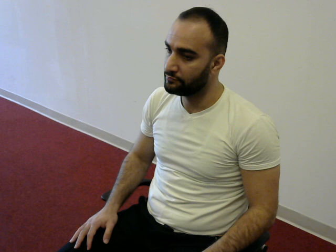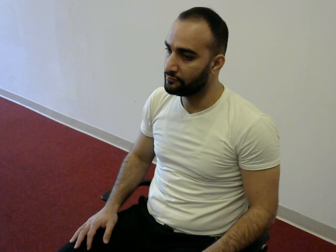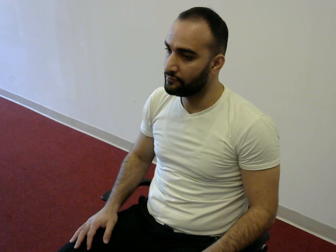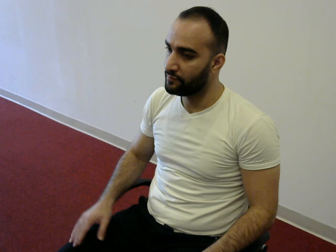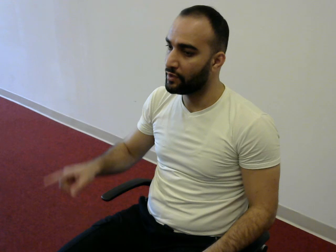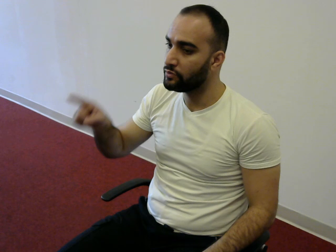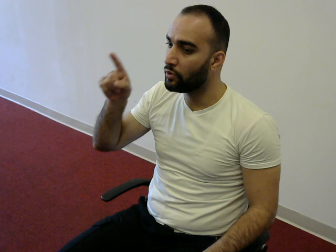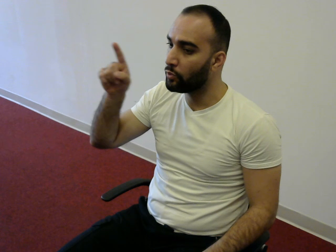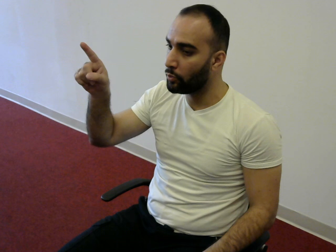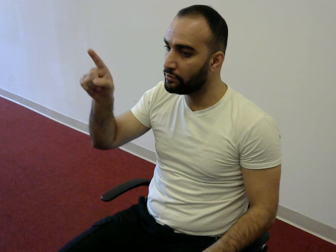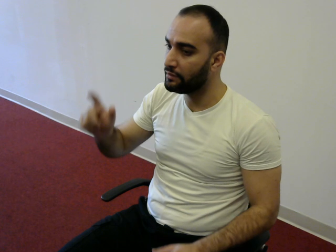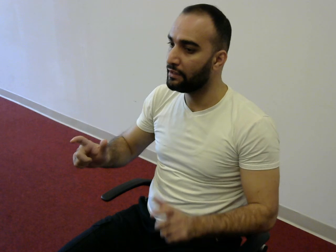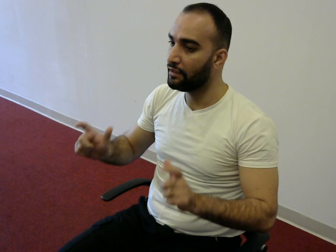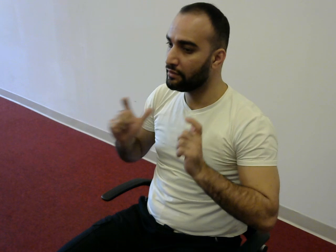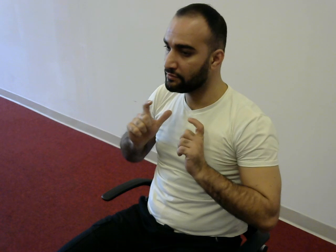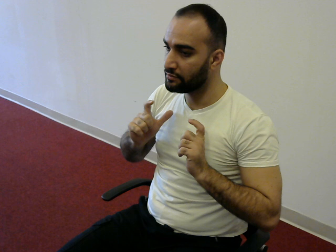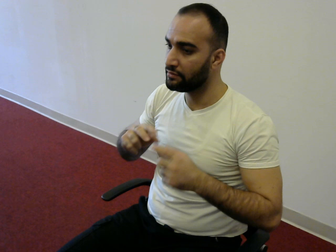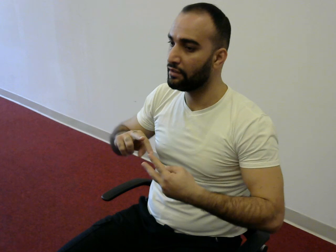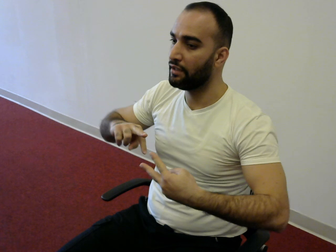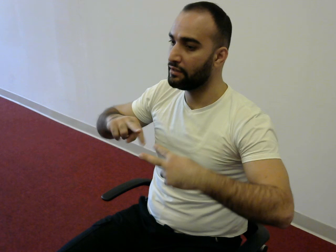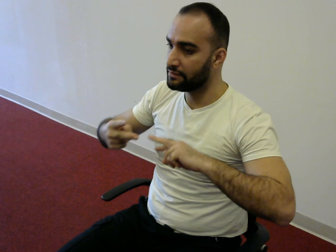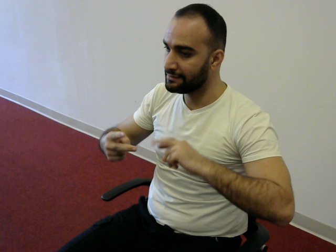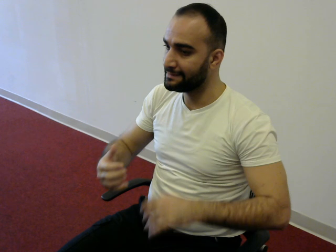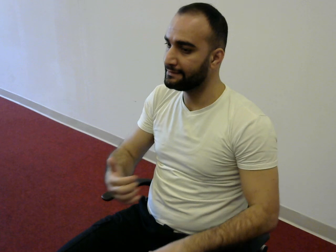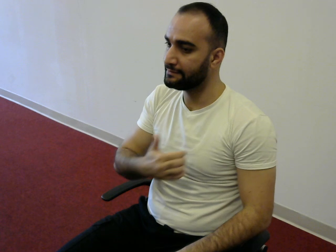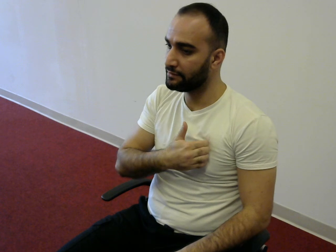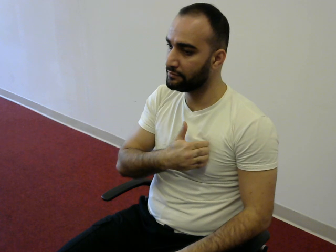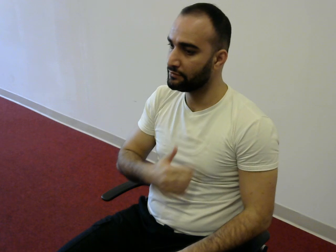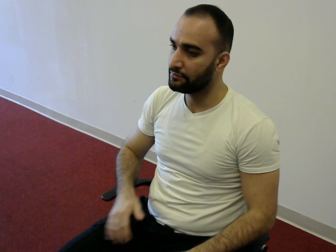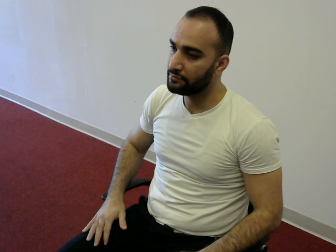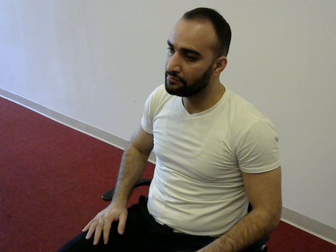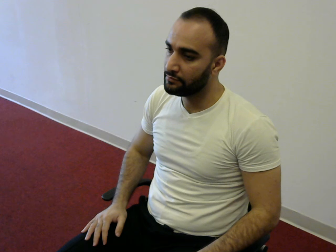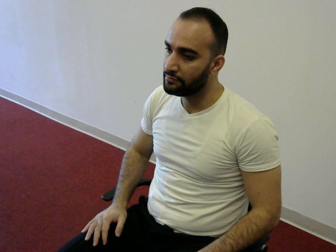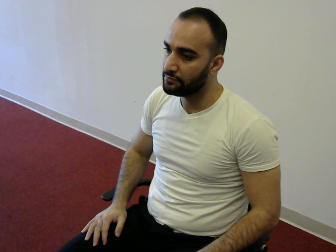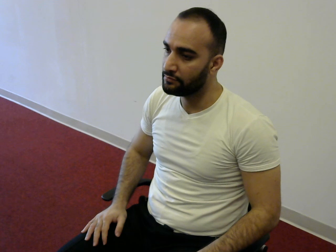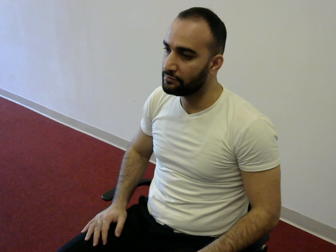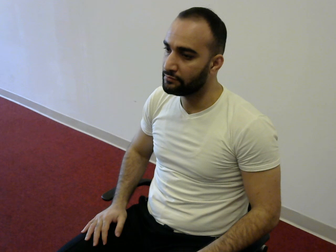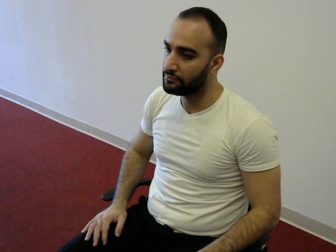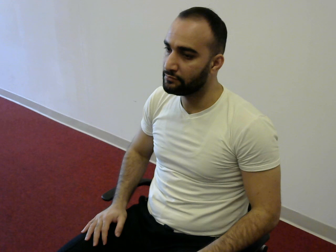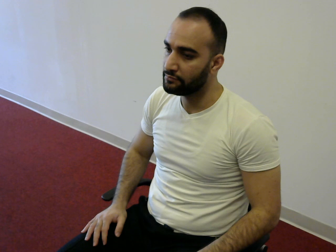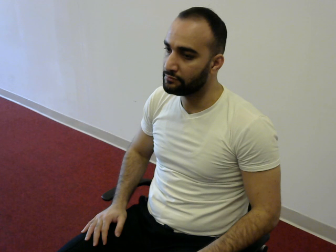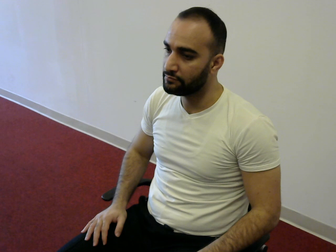O köynəyini dəyişmək istəyir